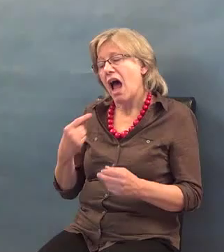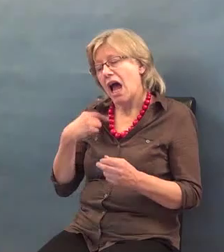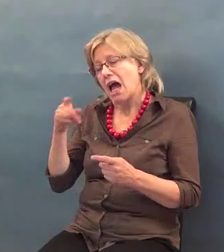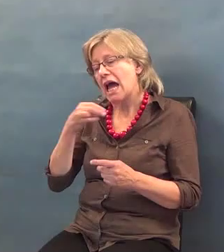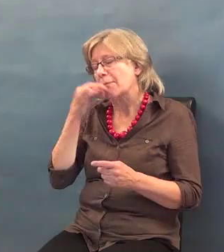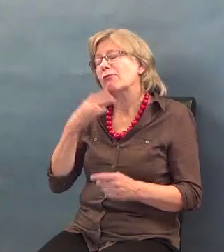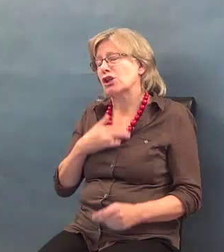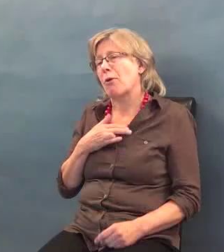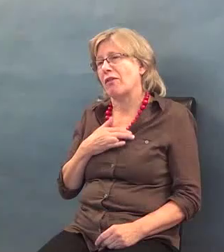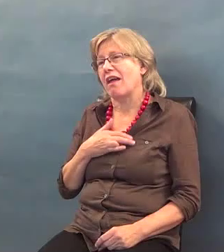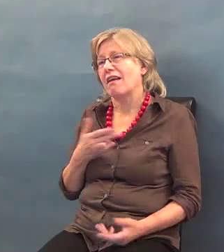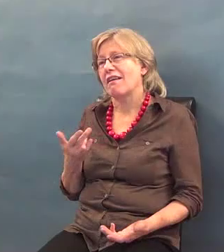Ja myślę, że lepiej w sobotę.